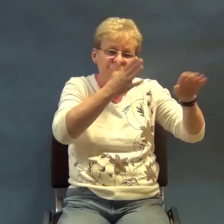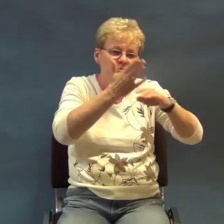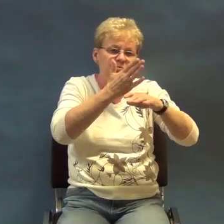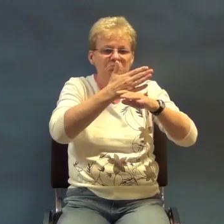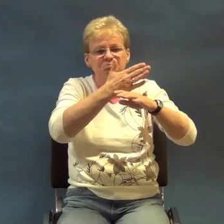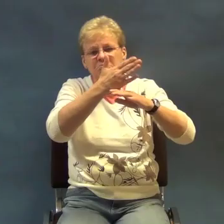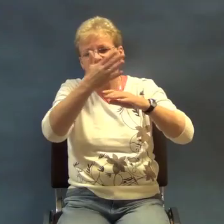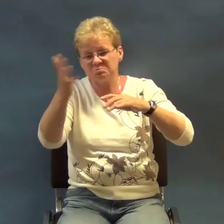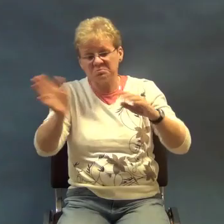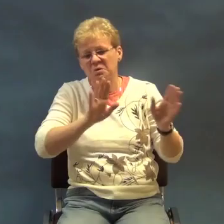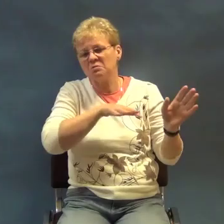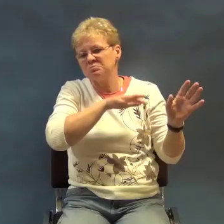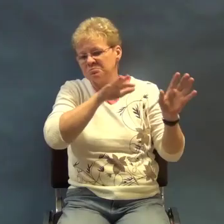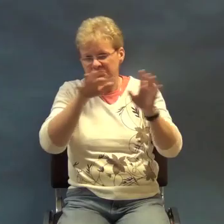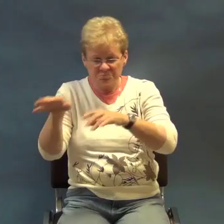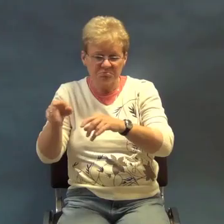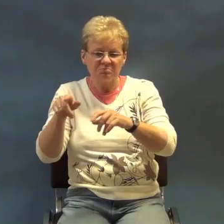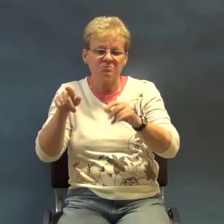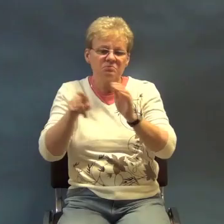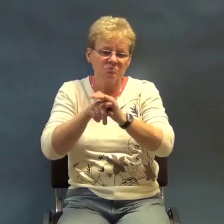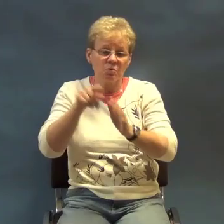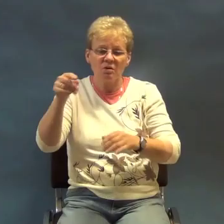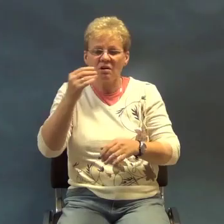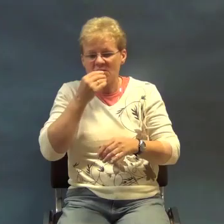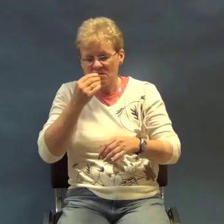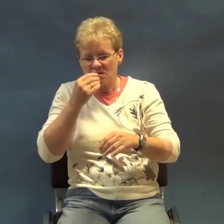Potem idą jeść.